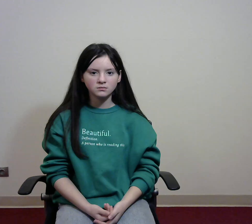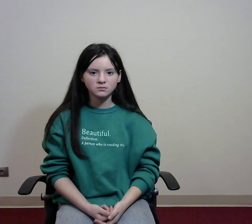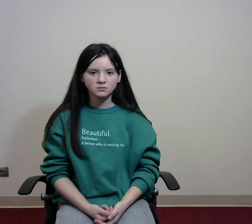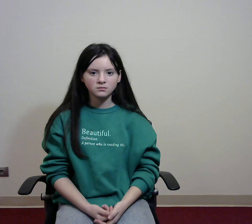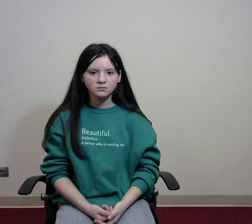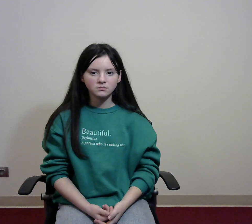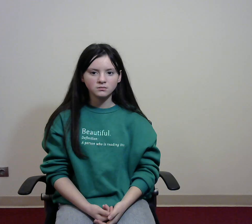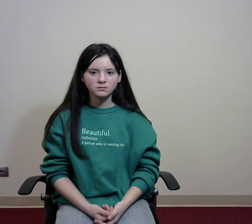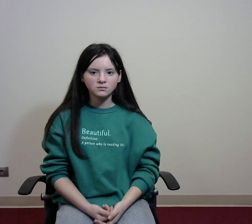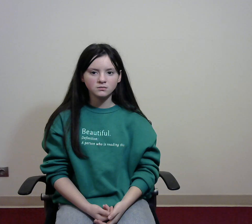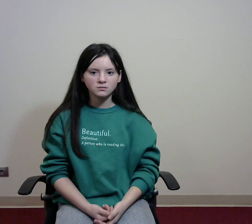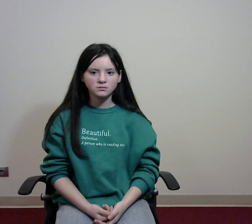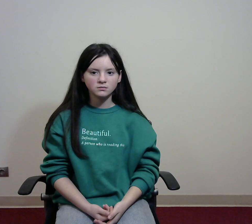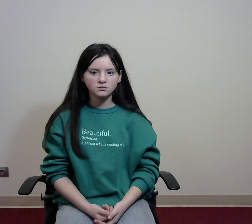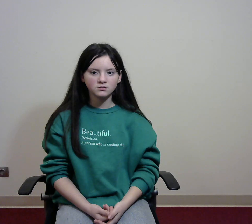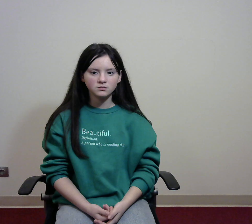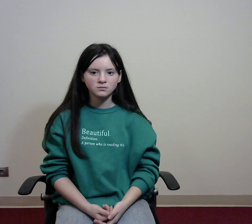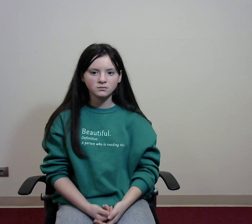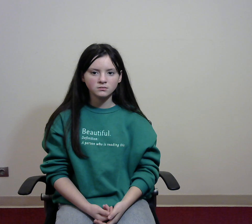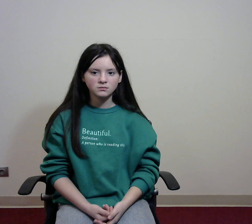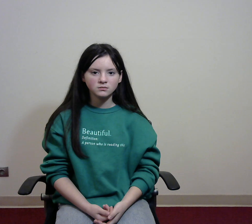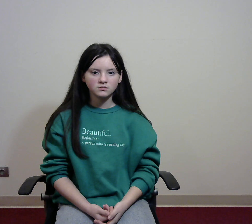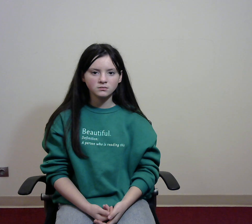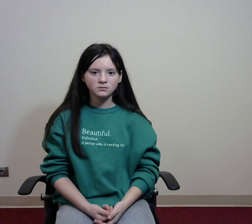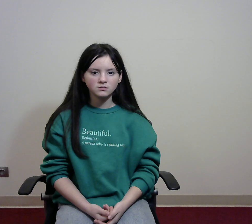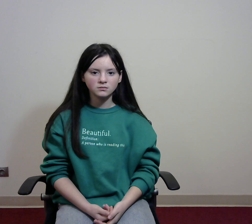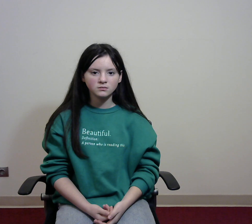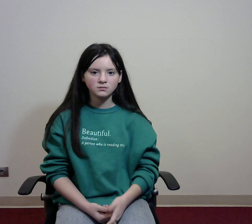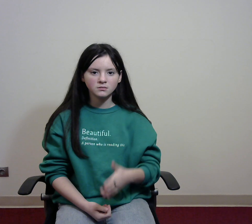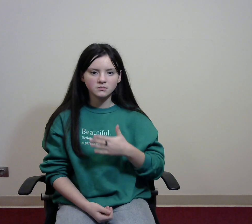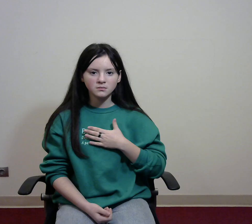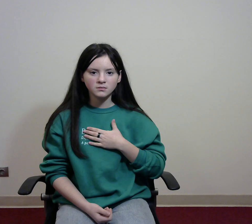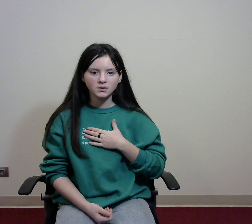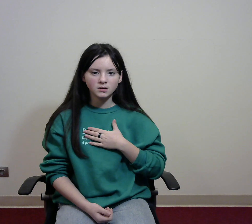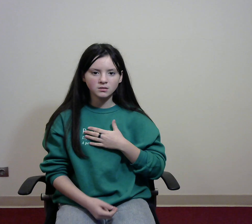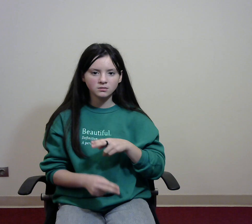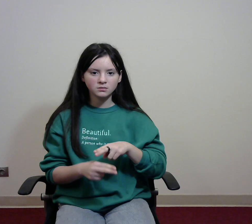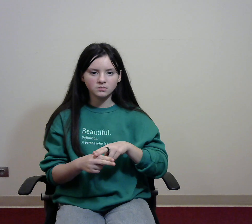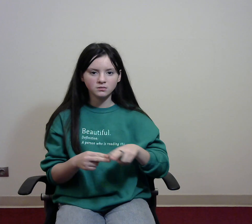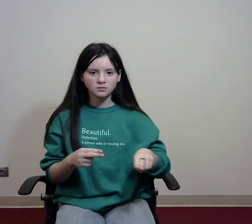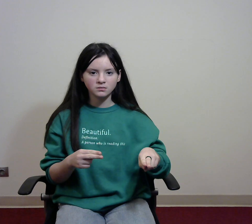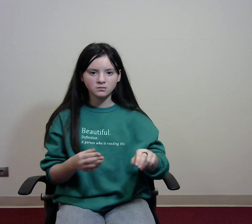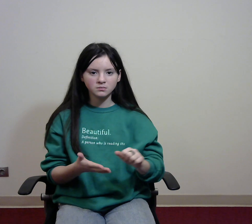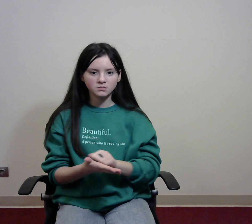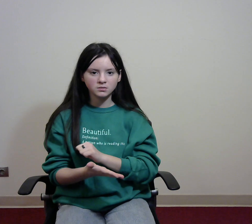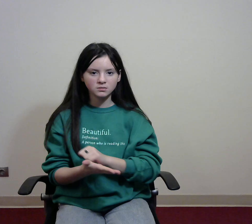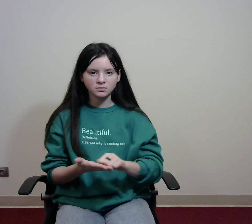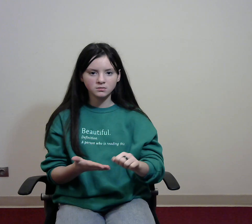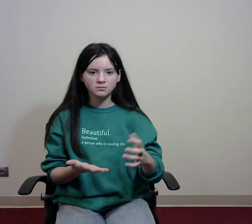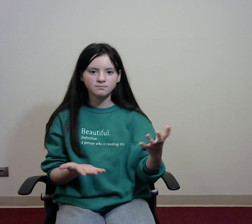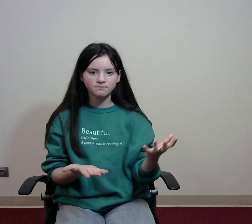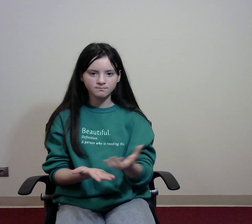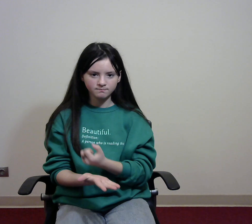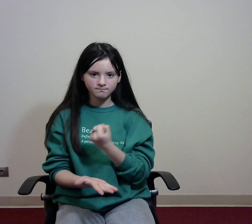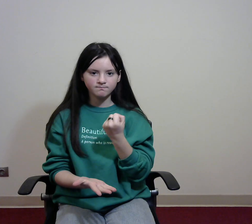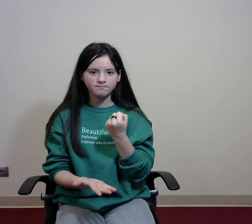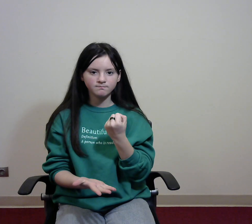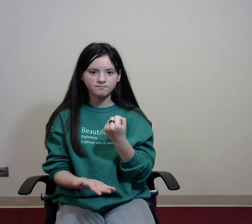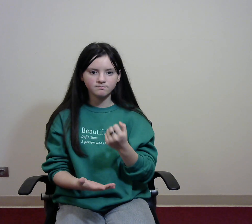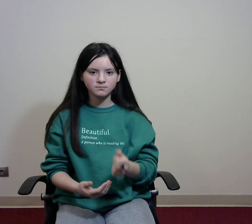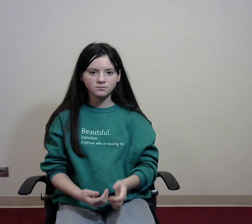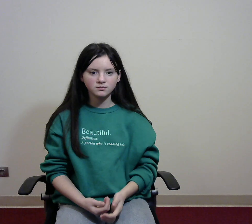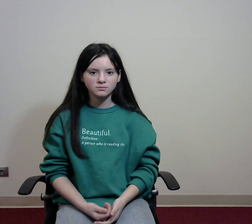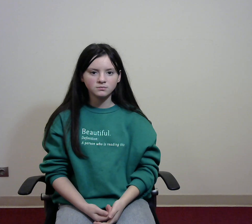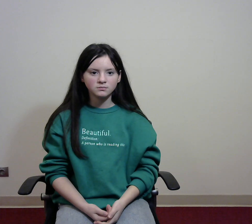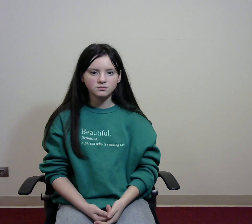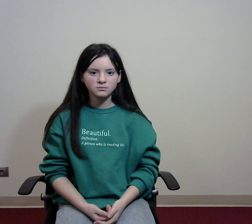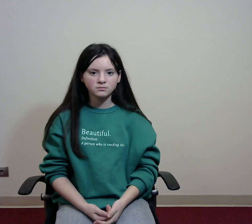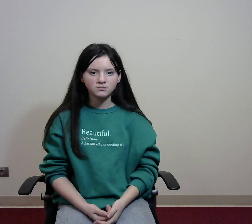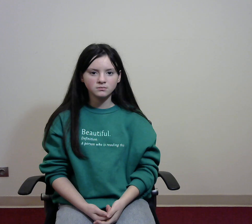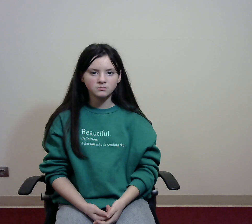Mən itirdiyim sənədi tapmışam